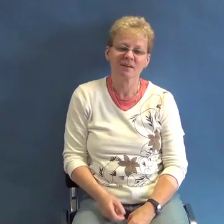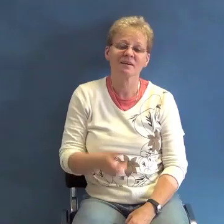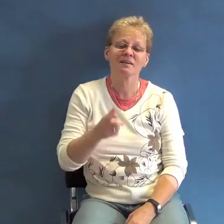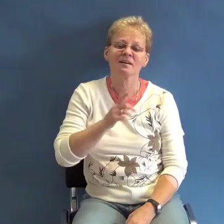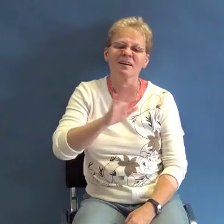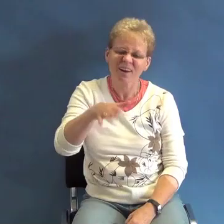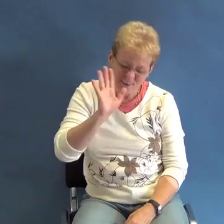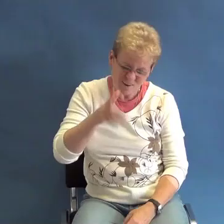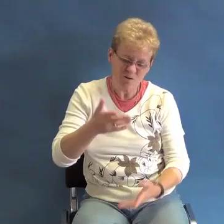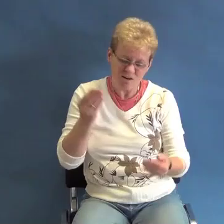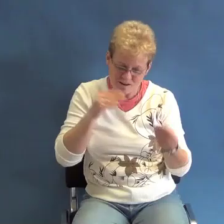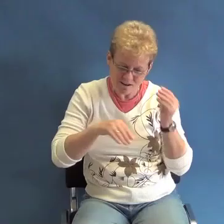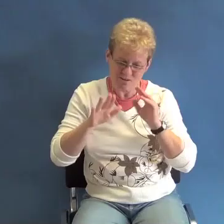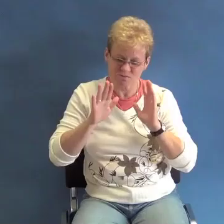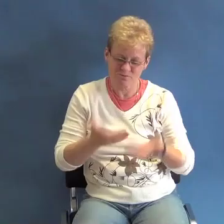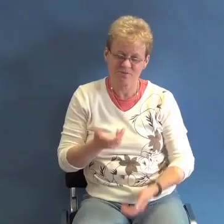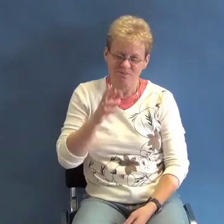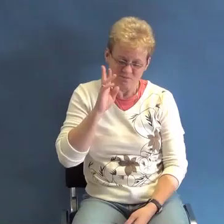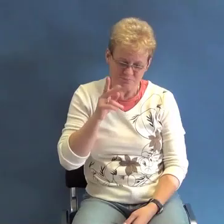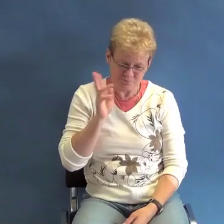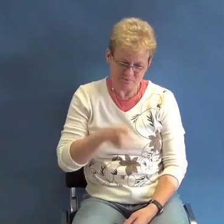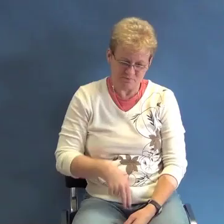Dobra, to jest znak, który nie istnieje, ale można się domyślić o co chodzi i że jest to zakaz.